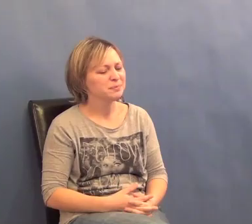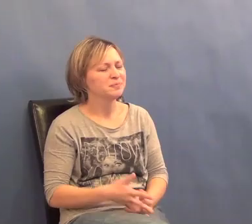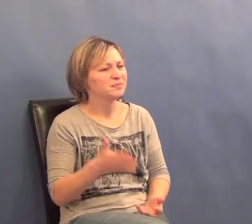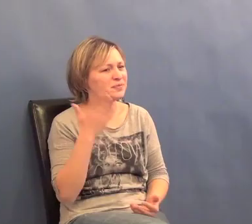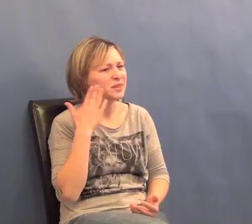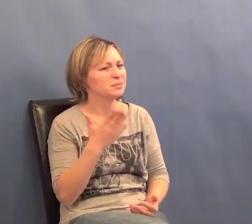Wiem.